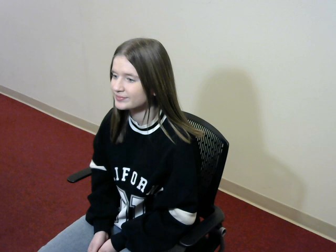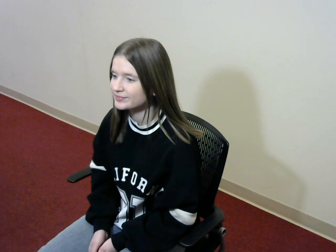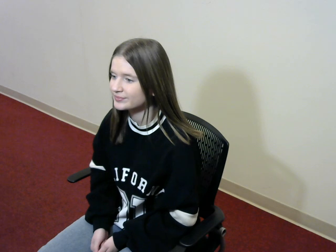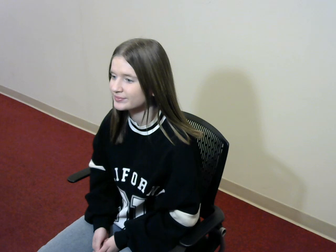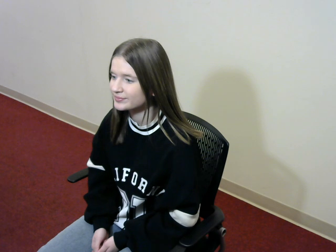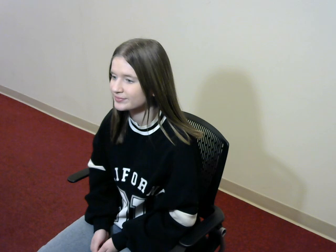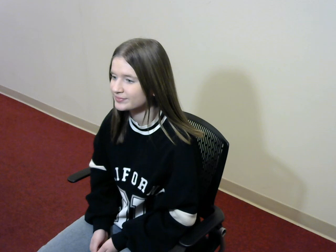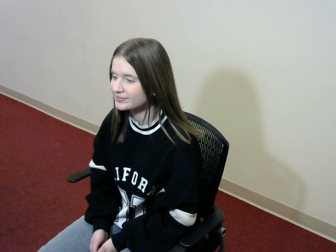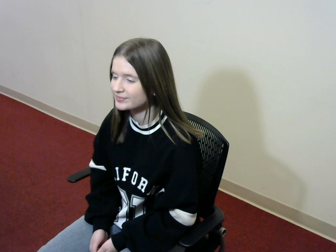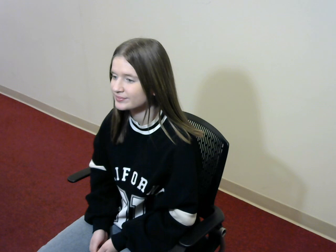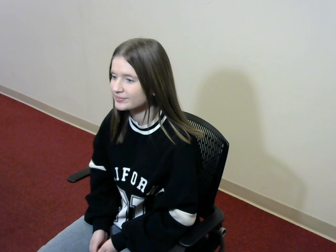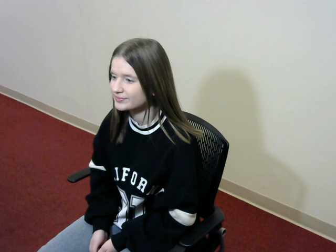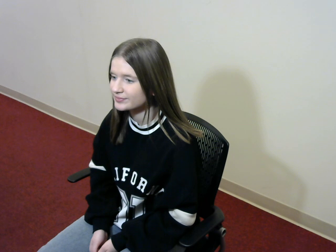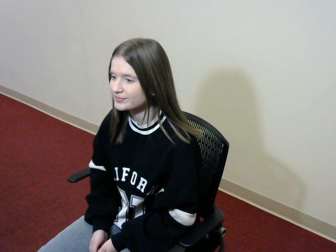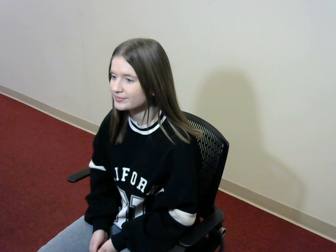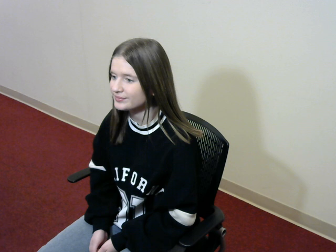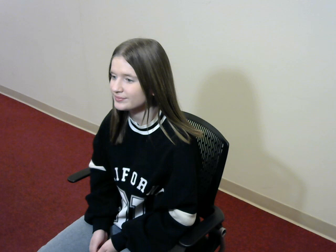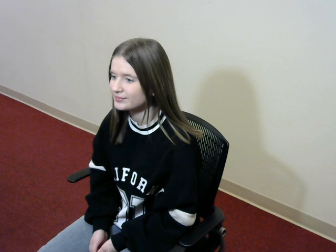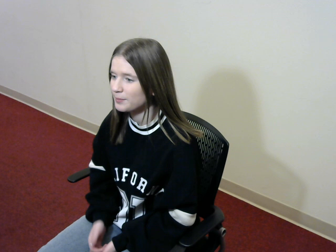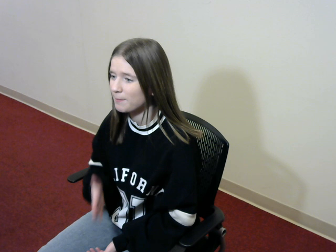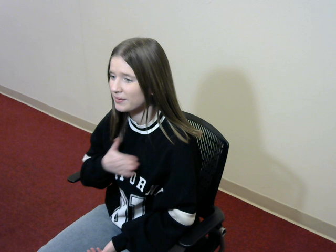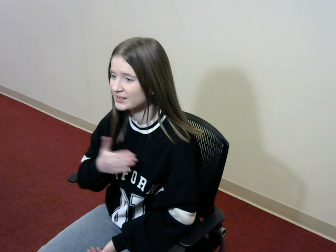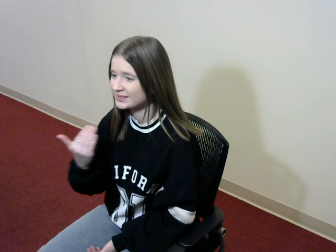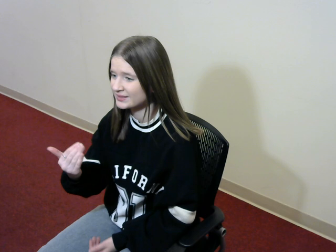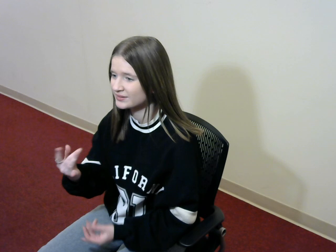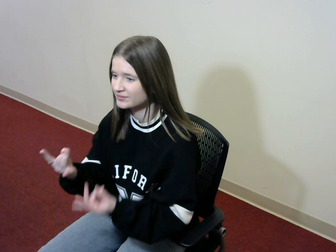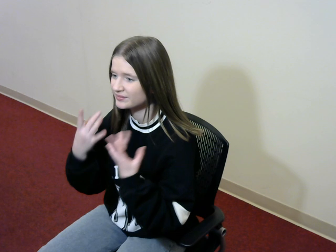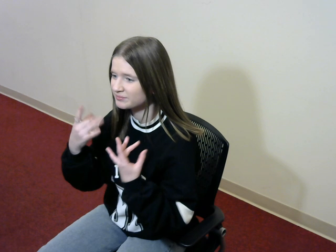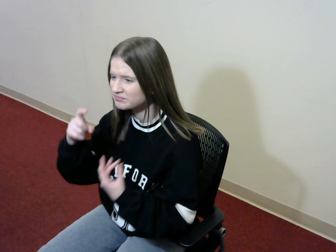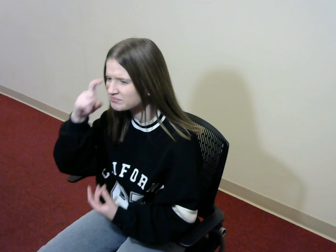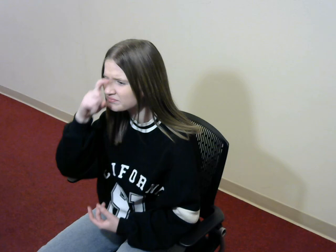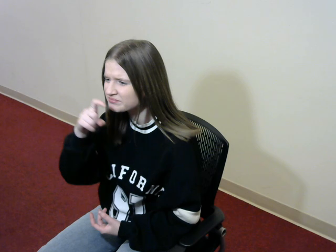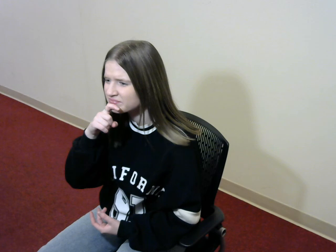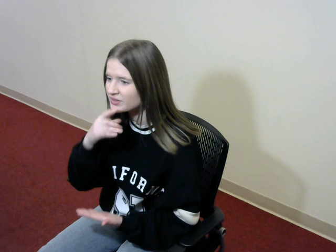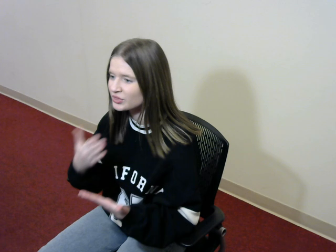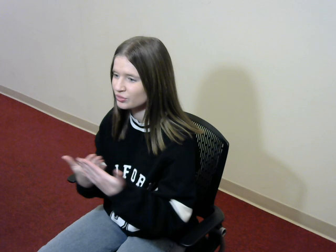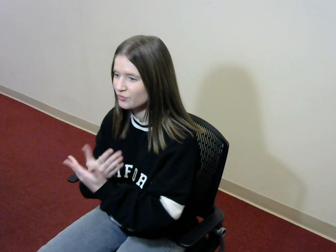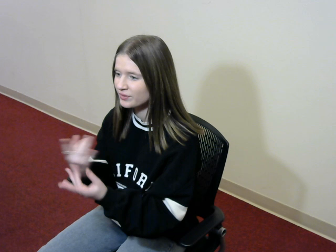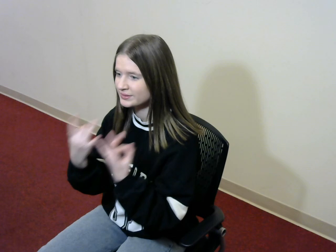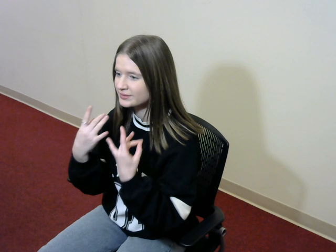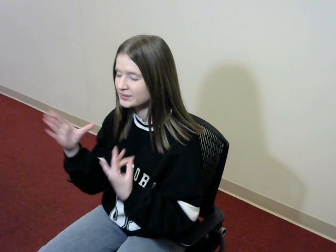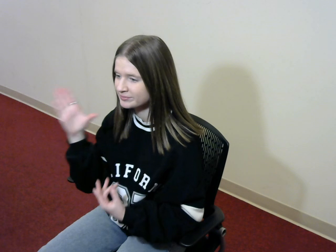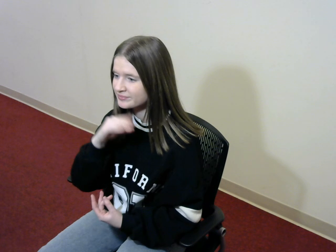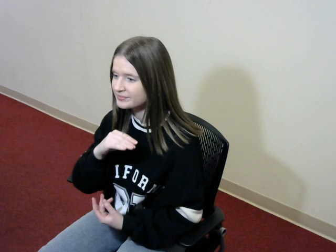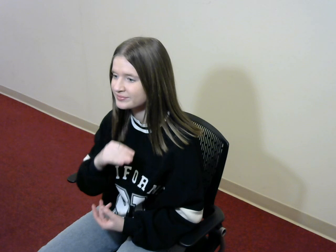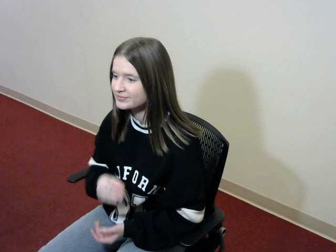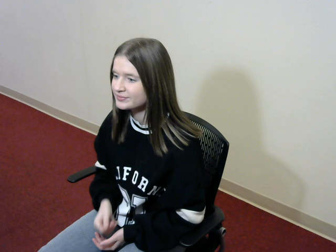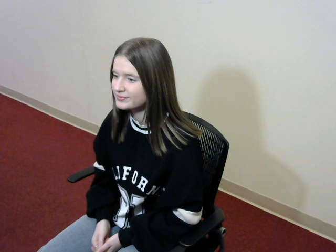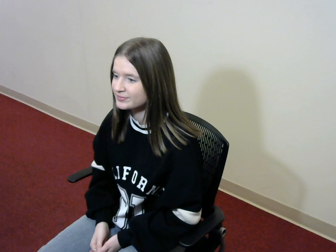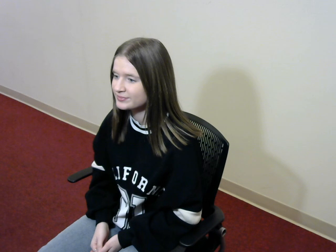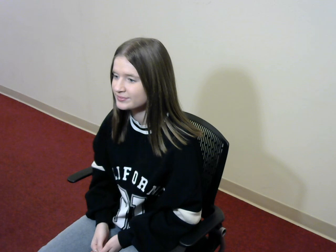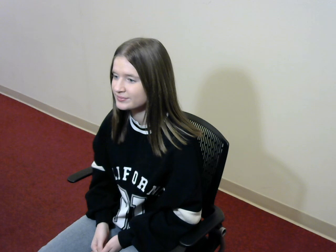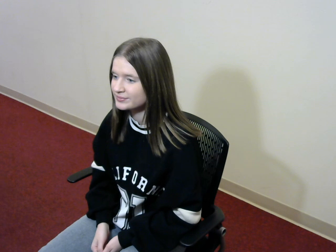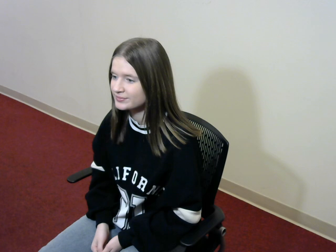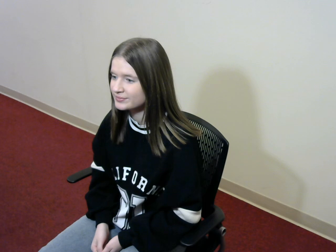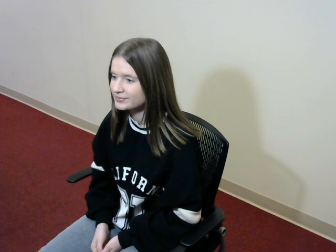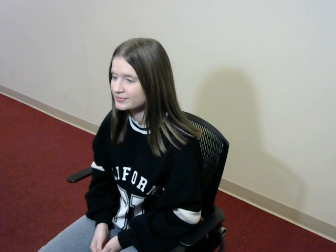Mən sizin dediklərinizi başa düşmədim, yenidən izah edə bilərsinizmi?